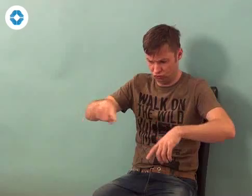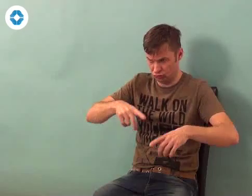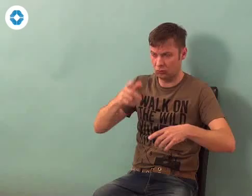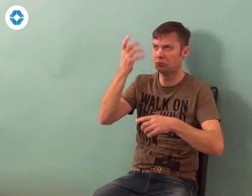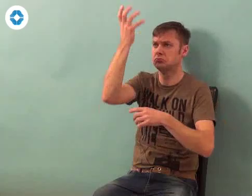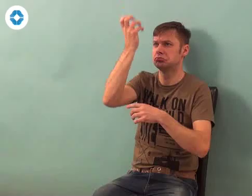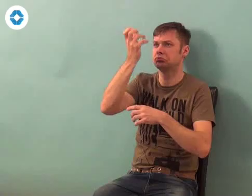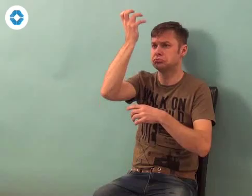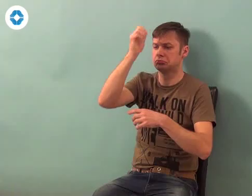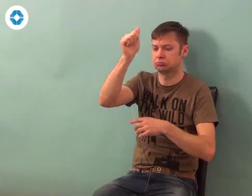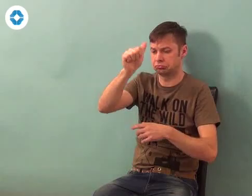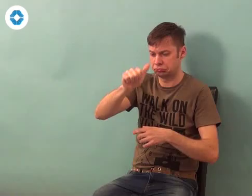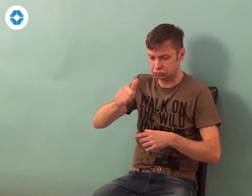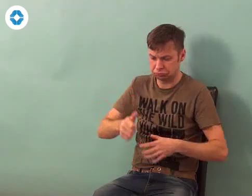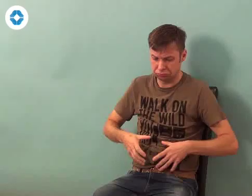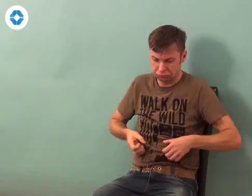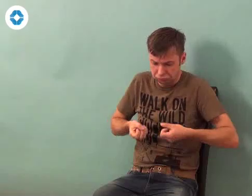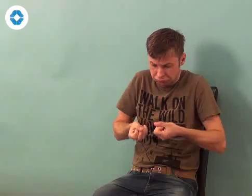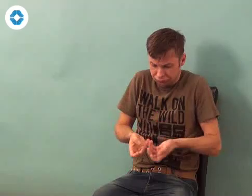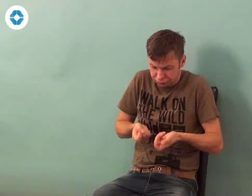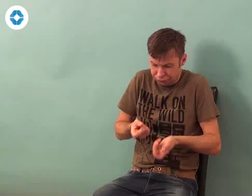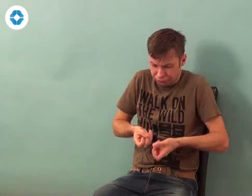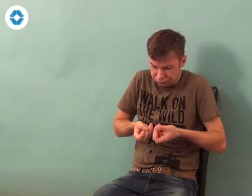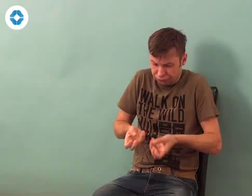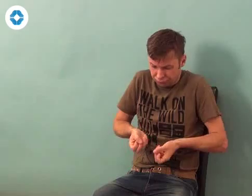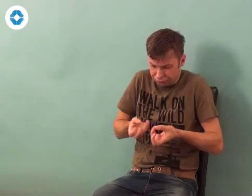Ktoś zrywa gruszki, a potem schodzi z drzewa i wrzuca je do koszy.